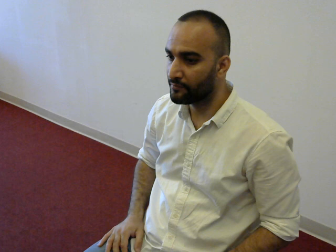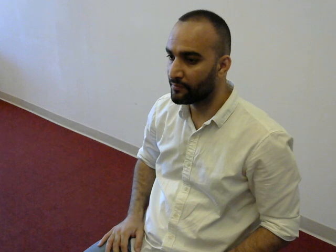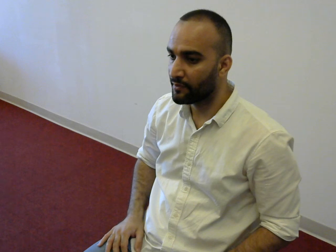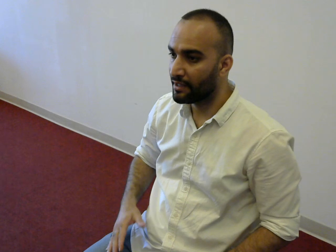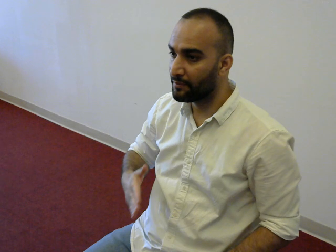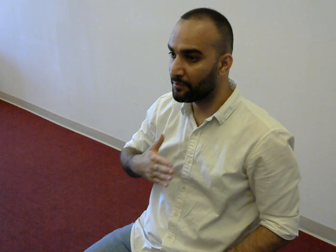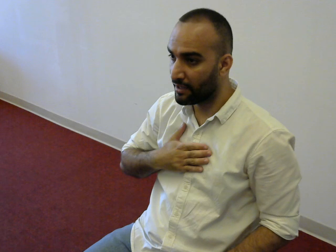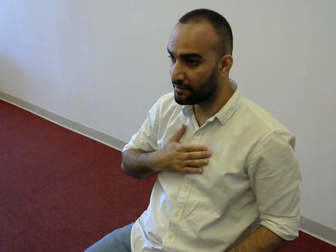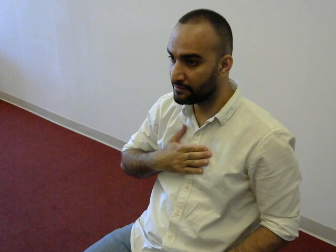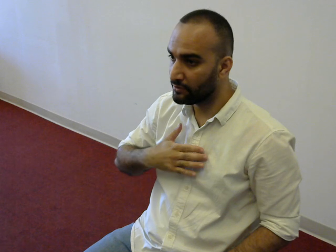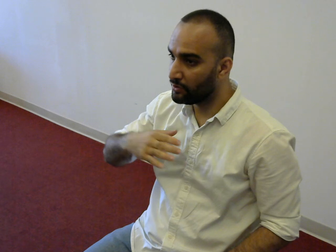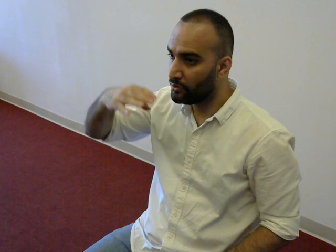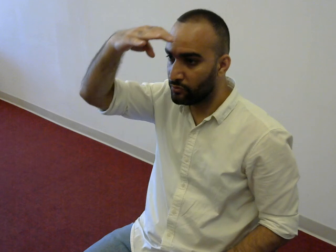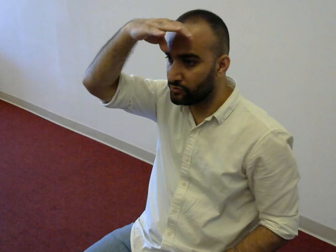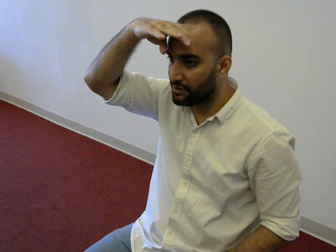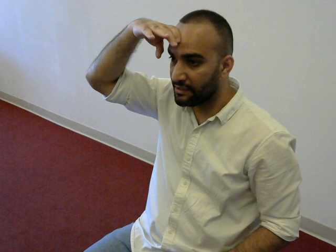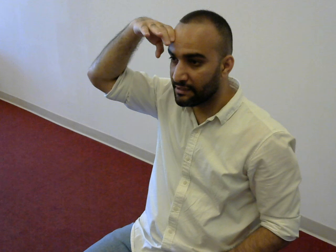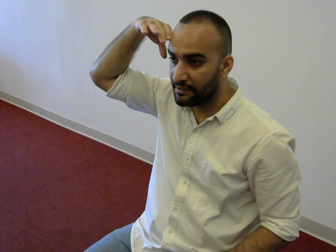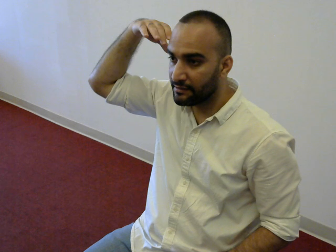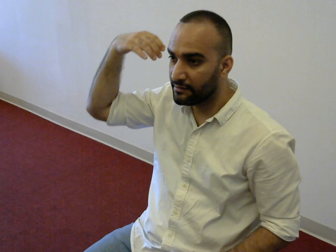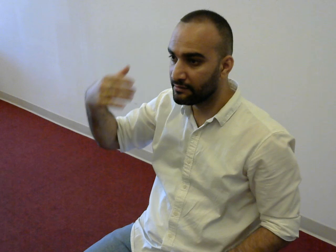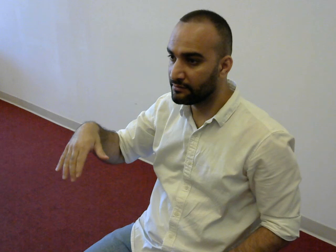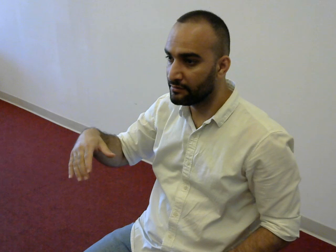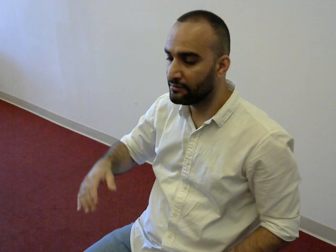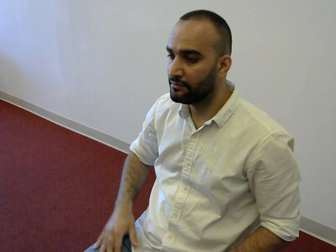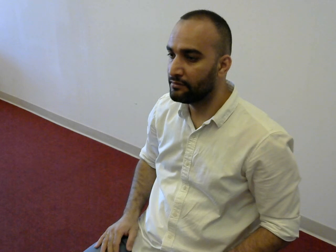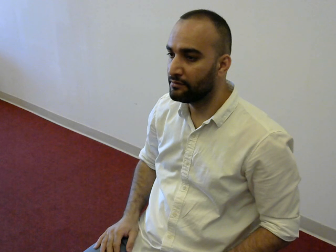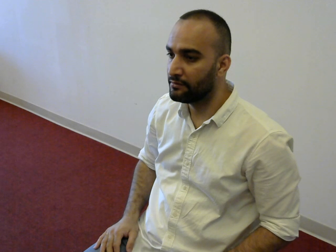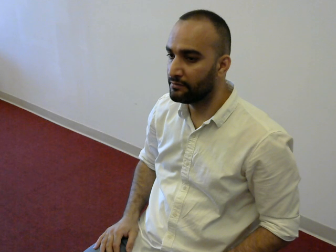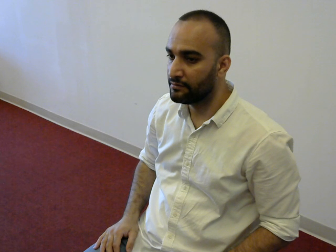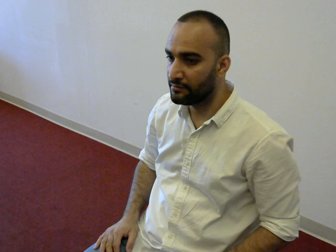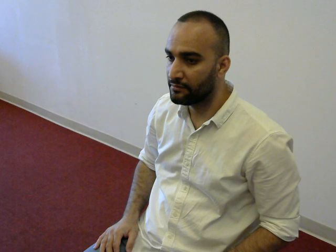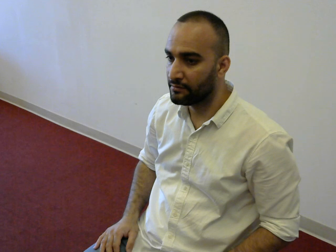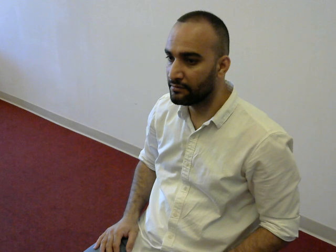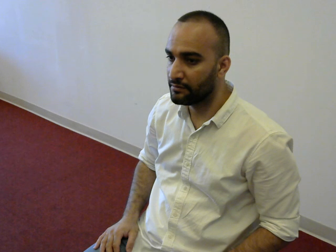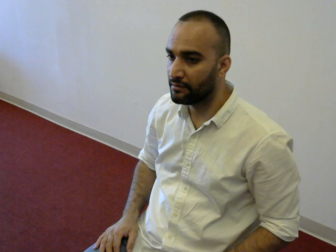Mənə istidir